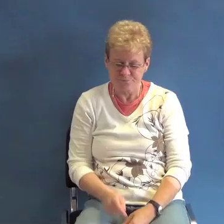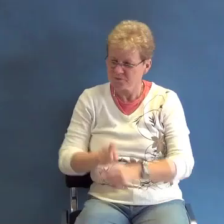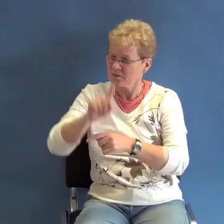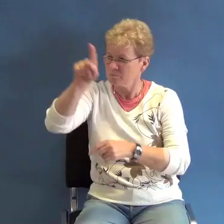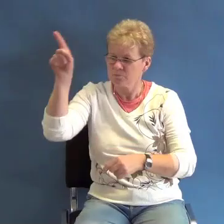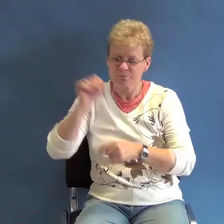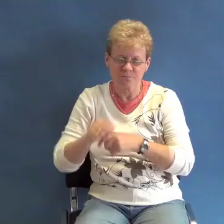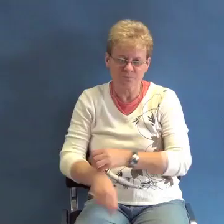To jest w niektórych miejscach.